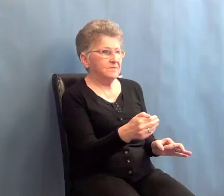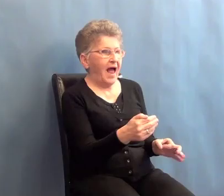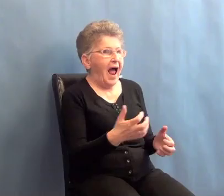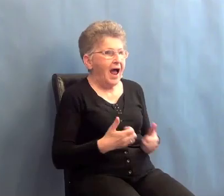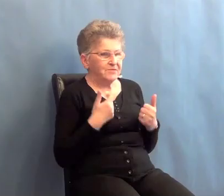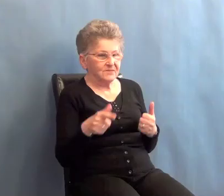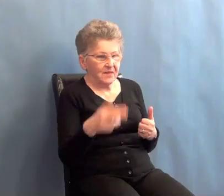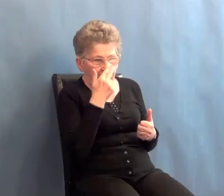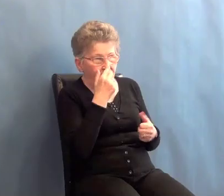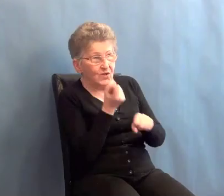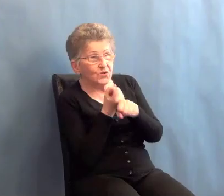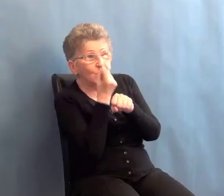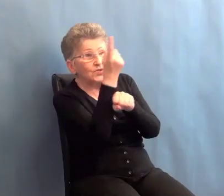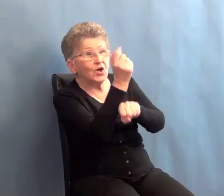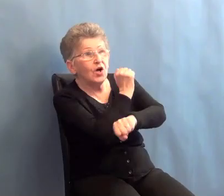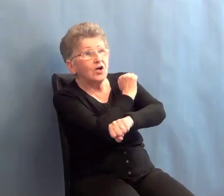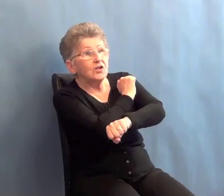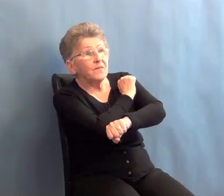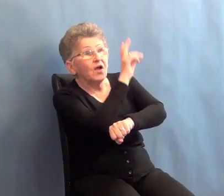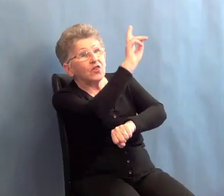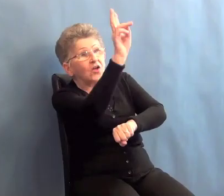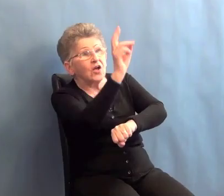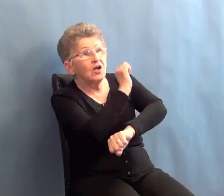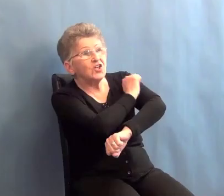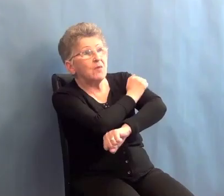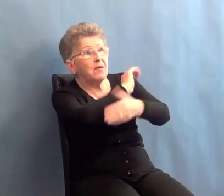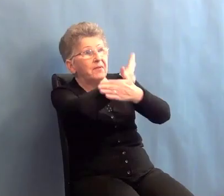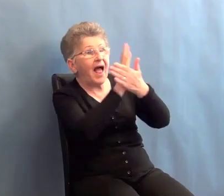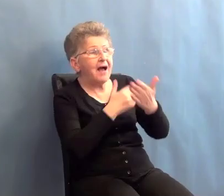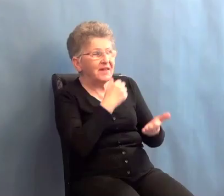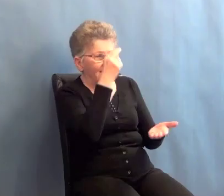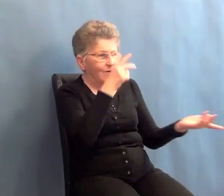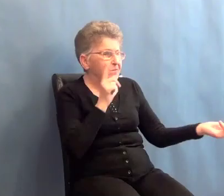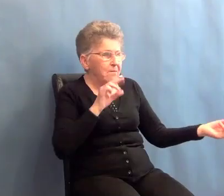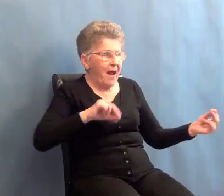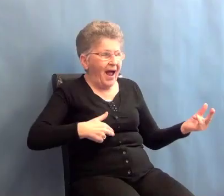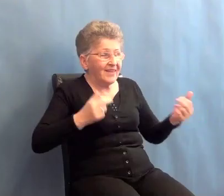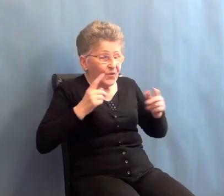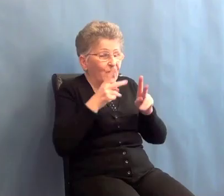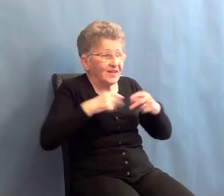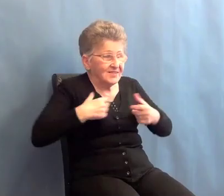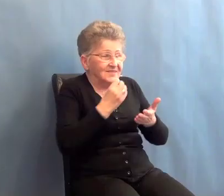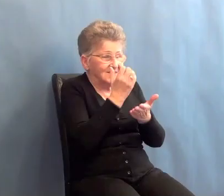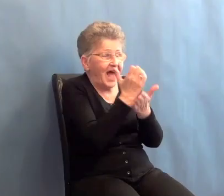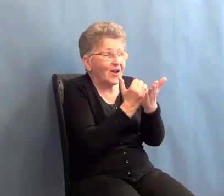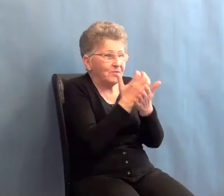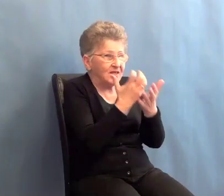Smarkacz idzie tam, żeby kamieniem wybić szybę. Wtedy pan z plecakiem z szybami zarobi.